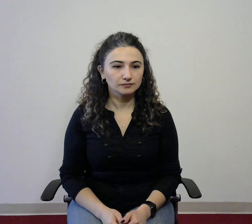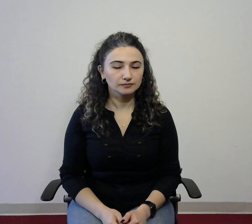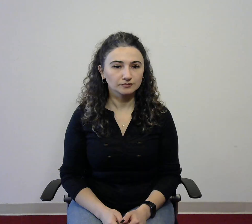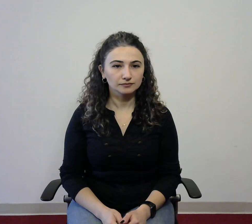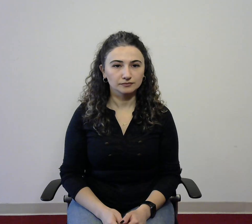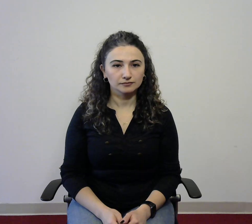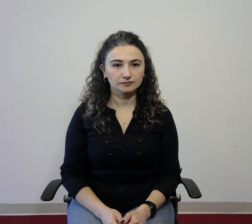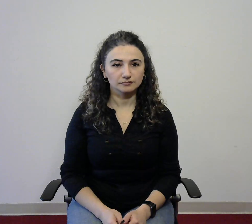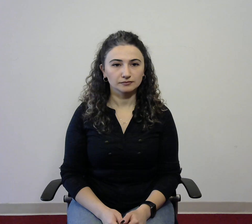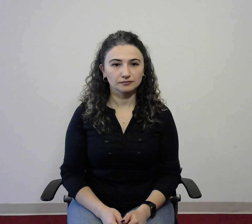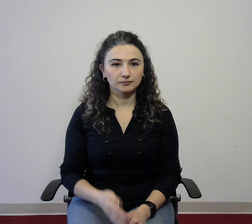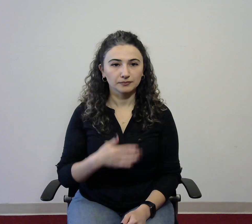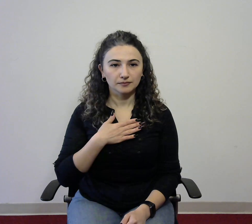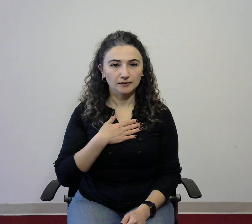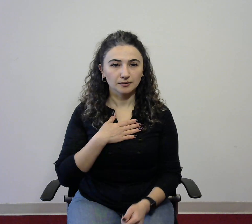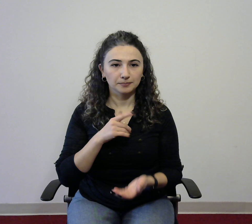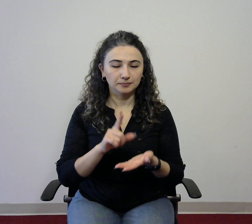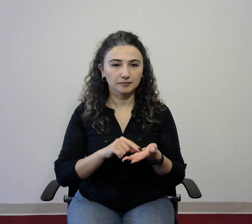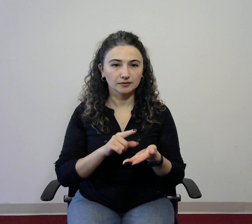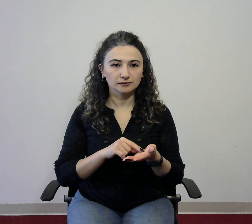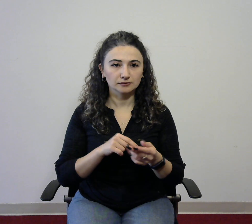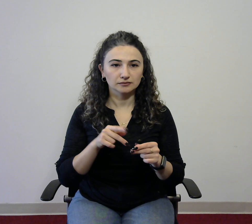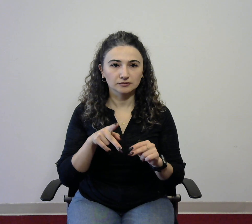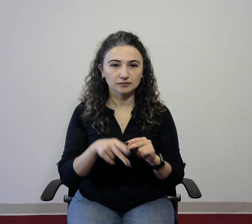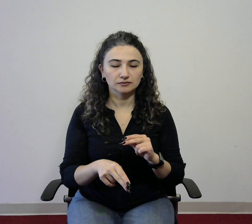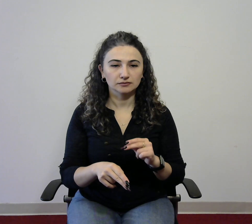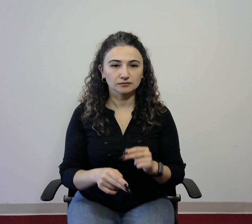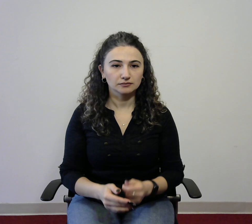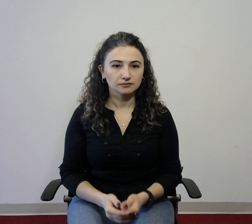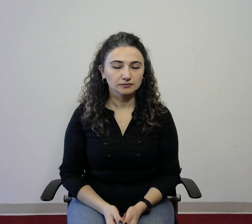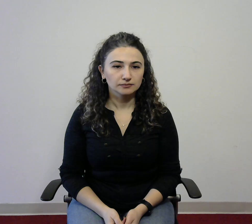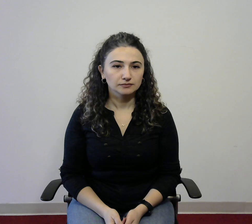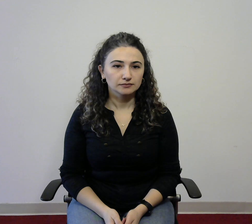Mənim pensiyamı kəsiblər